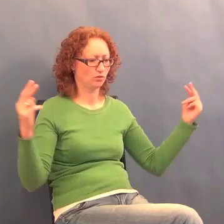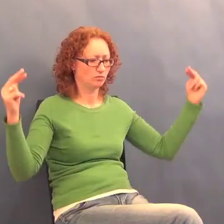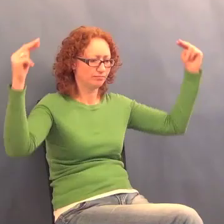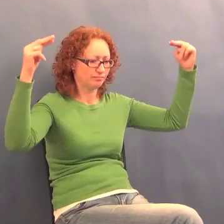Dom.